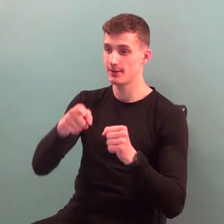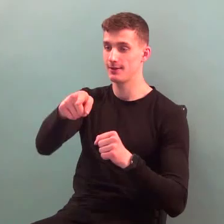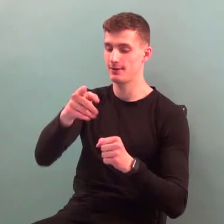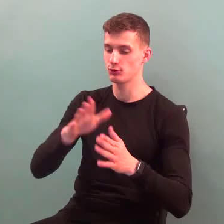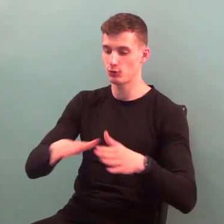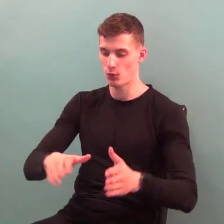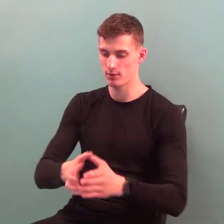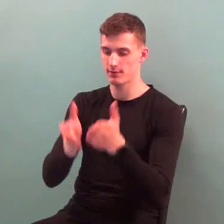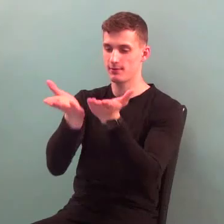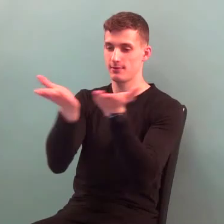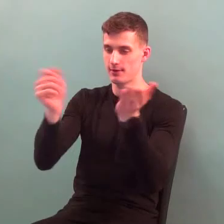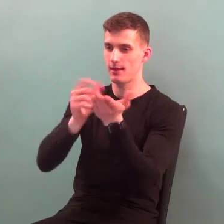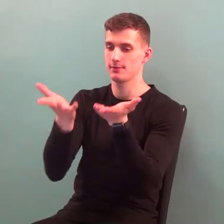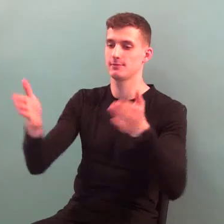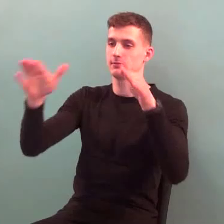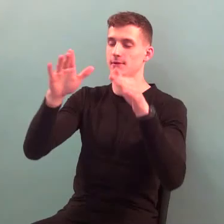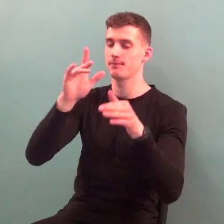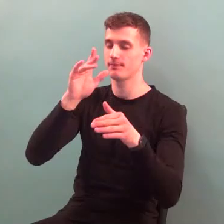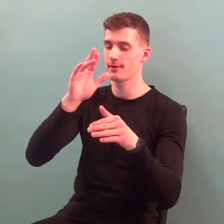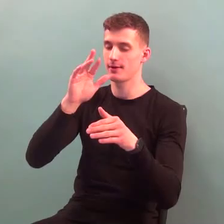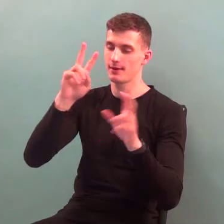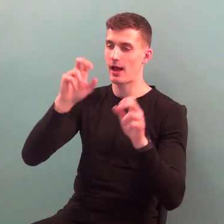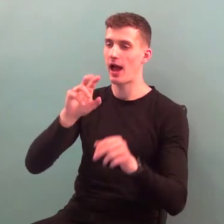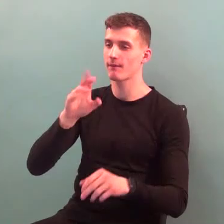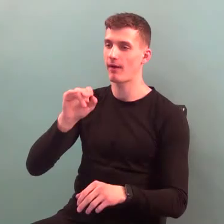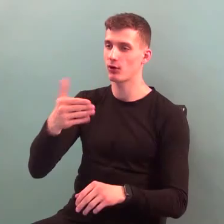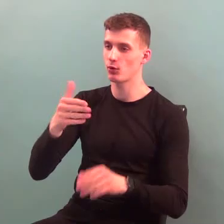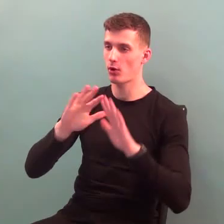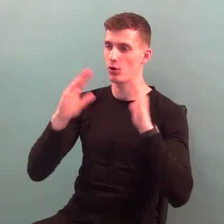Na stoliku stoi kuliste akwarium.